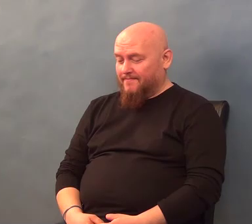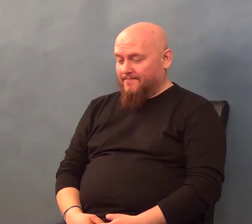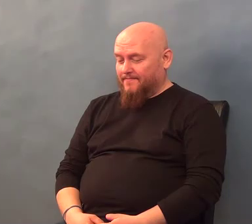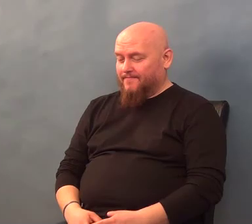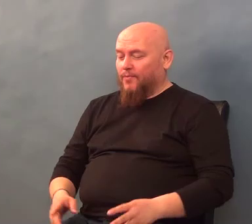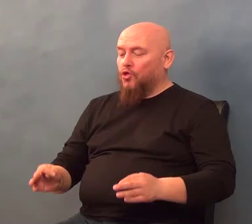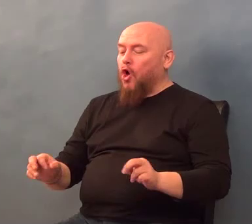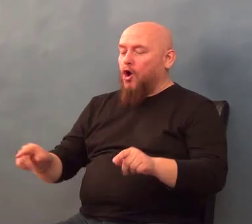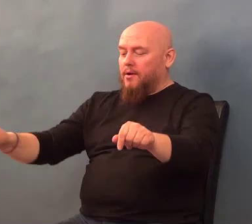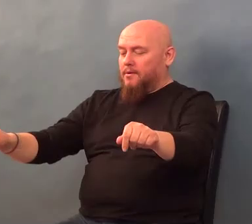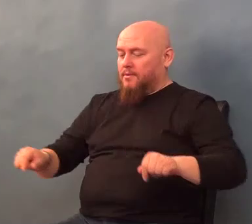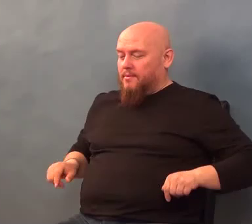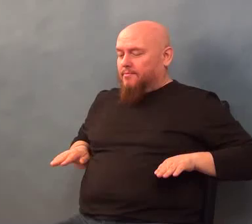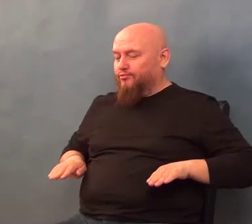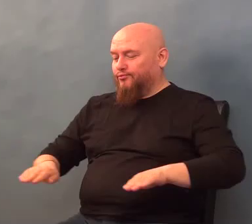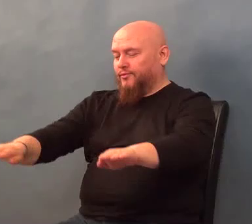Jeżdżą po torach.